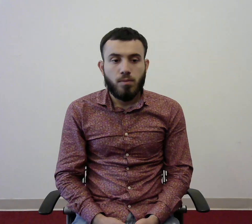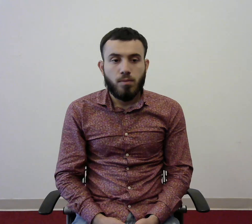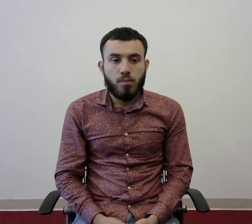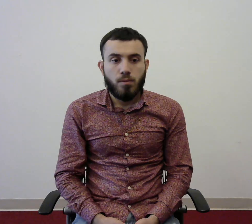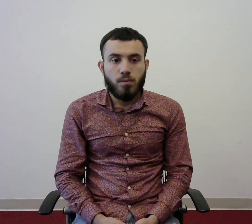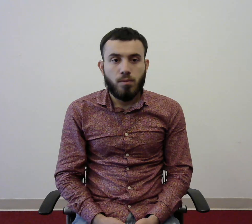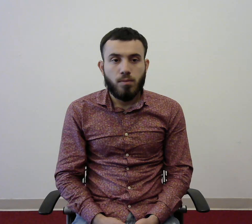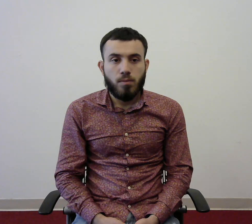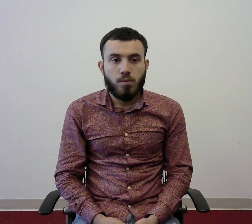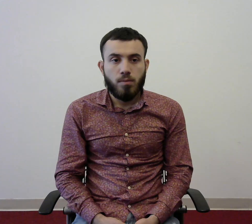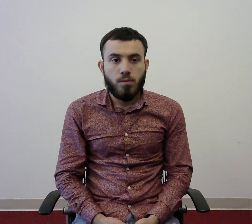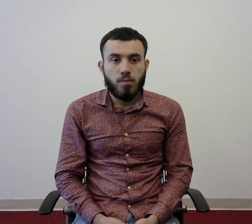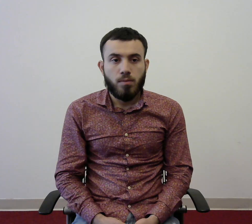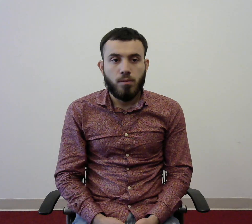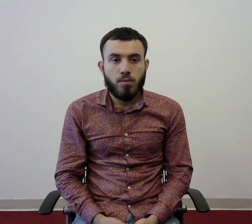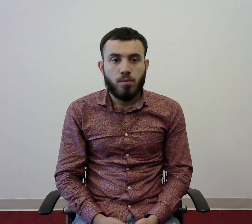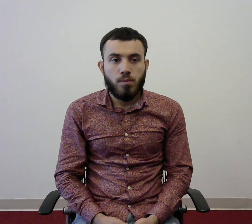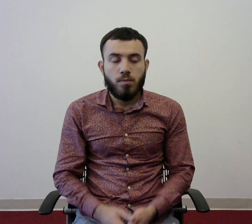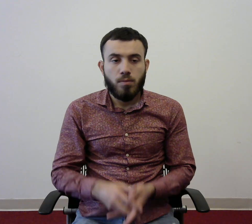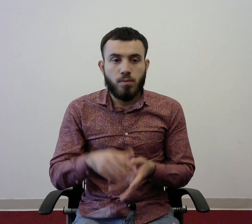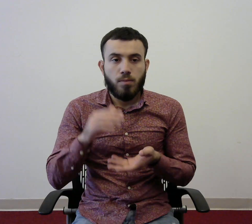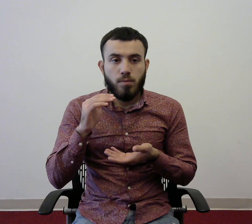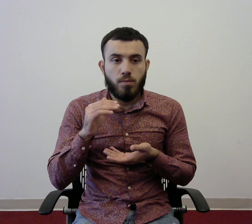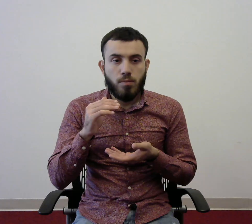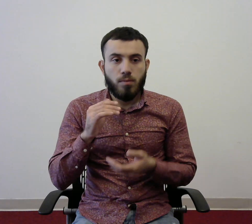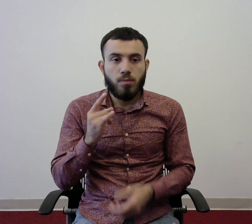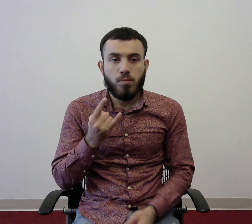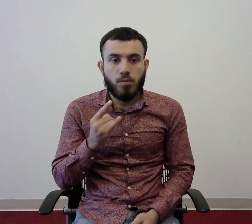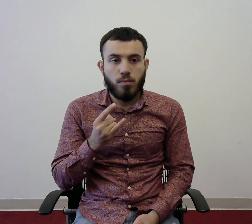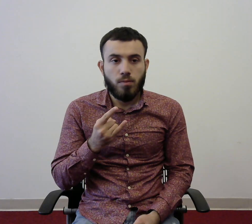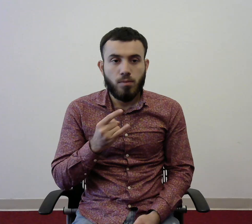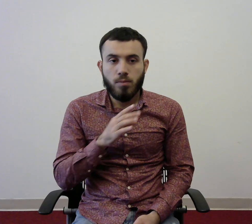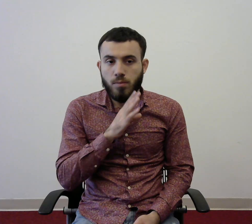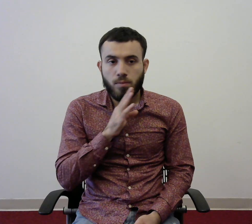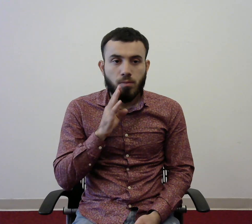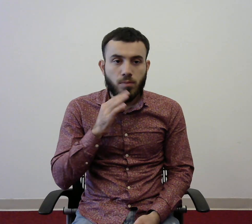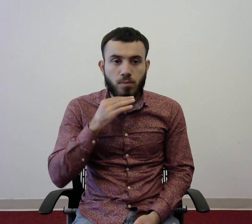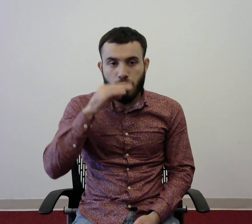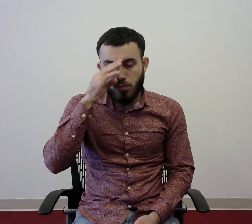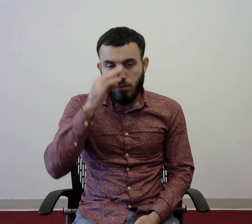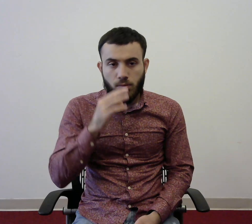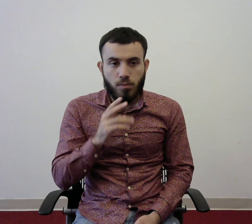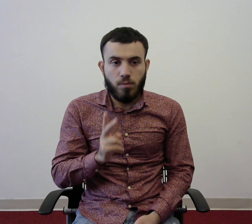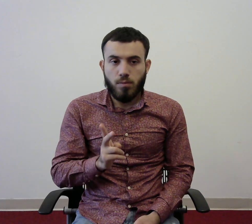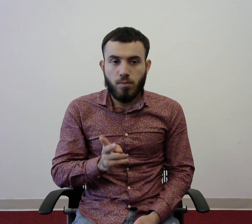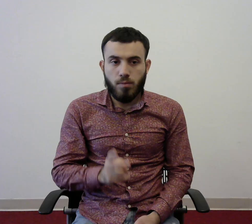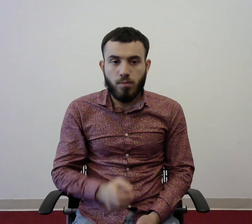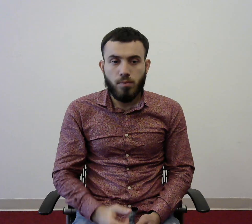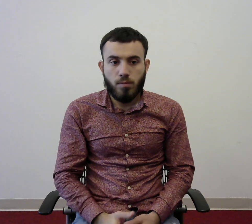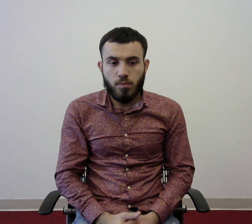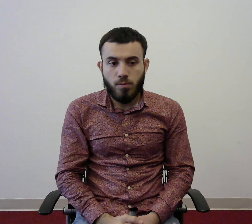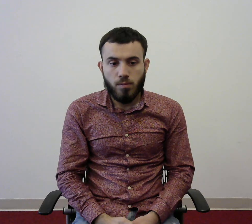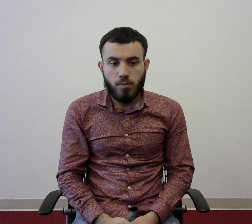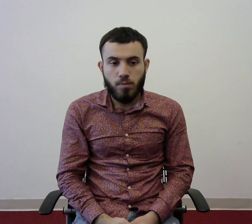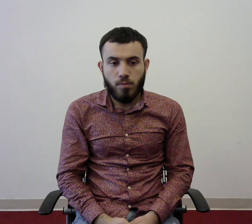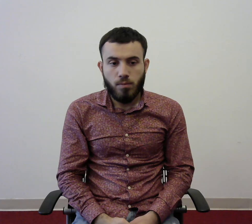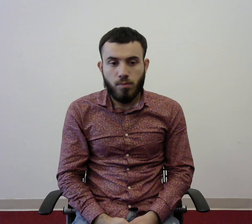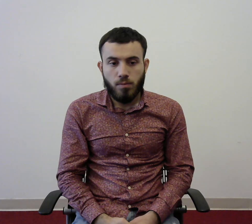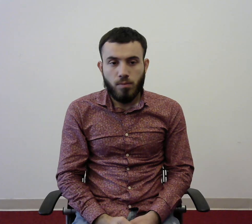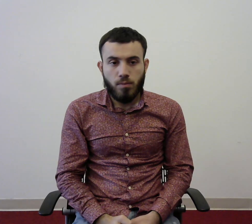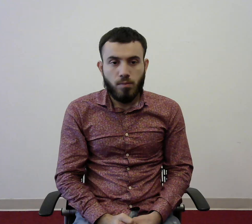Körpə uşağın valideyni kimdir?